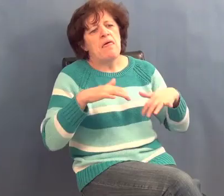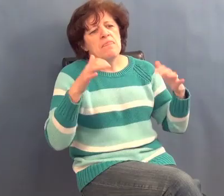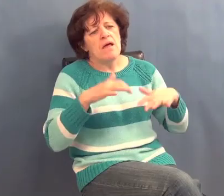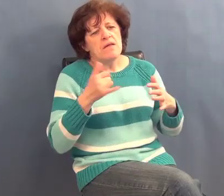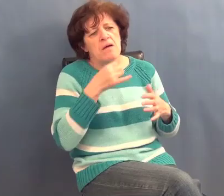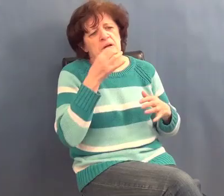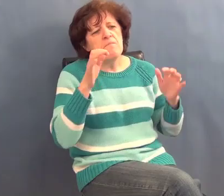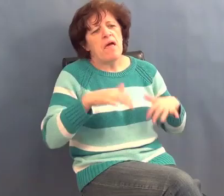Jak pada deszcz?